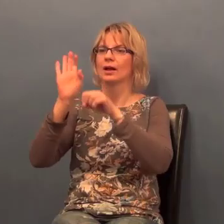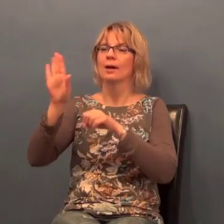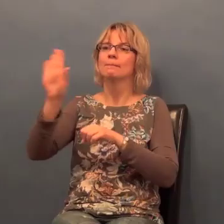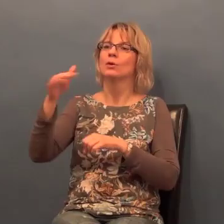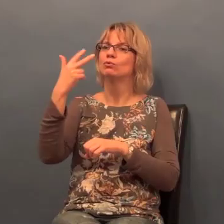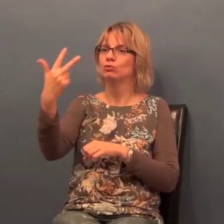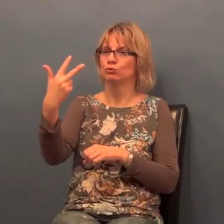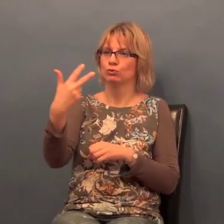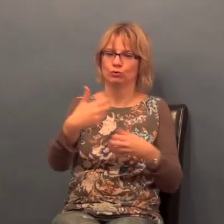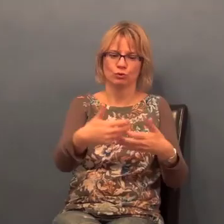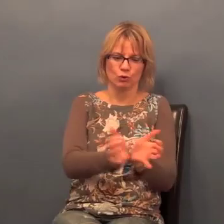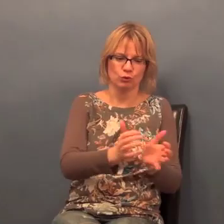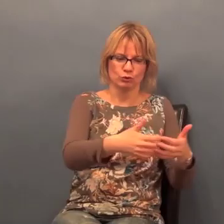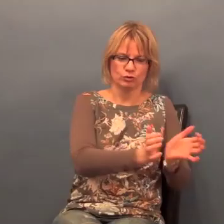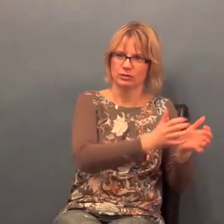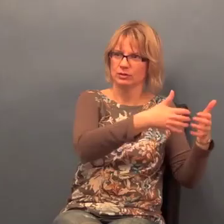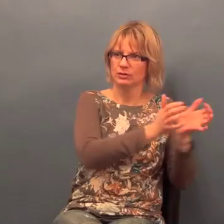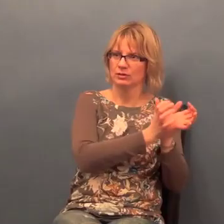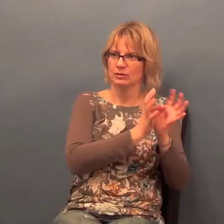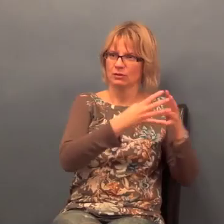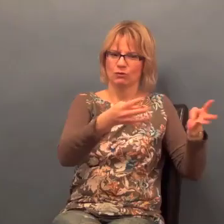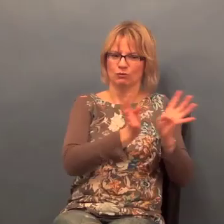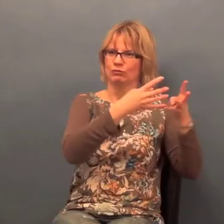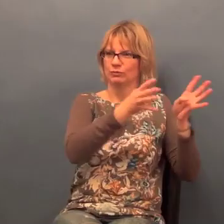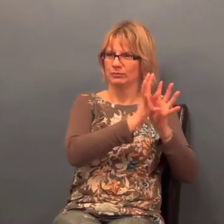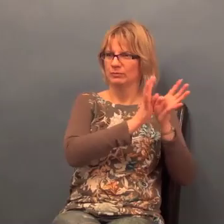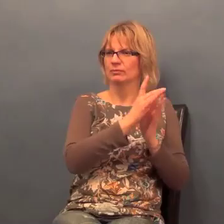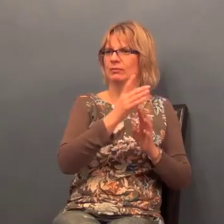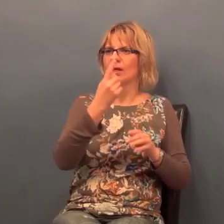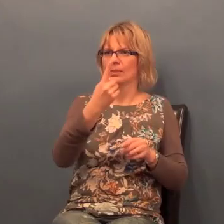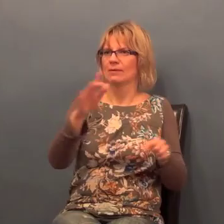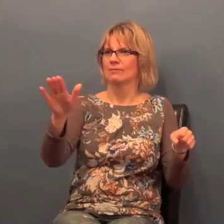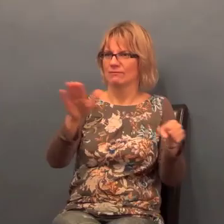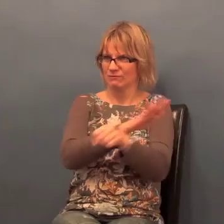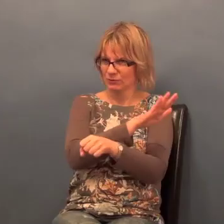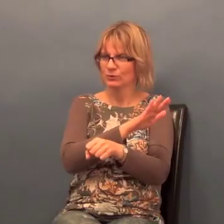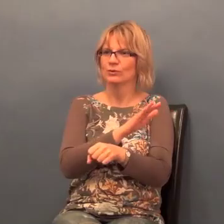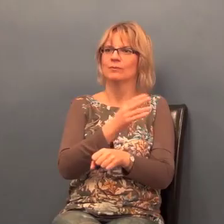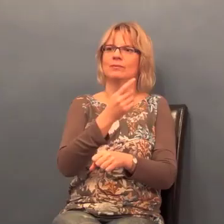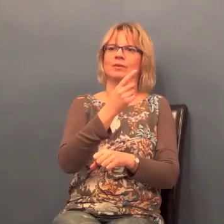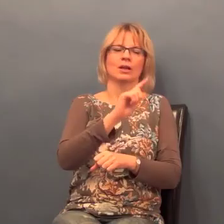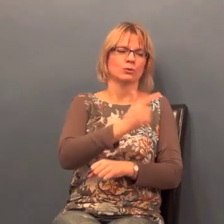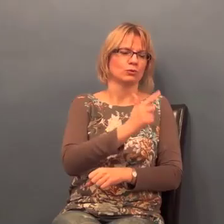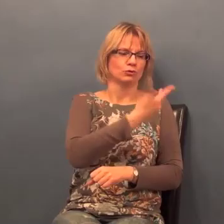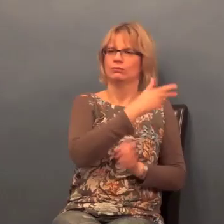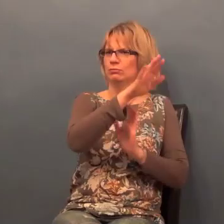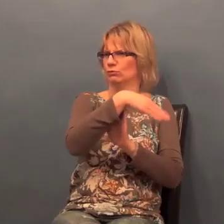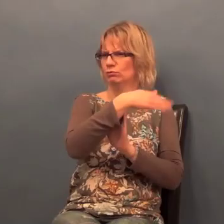Ma trzy kosze: pierwszy pełen gruszek, drugi i trzeci puste.